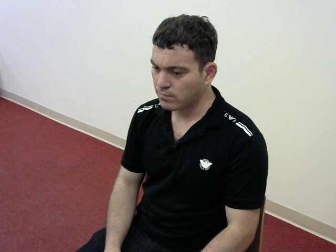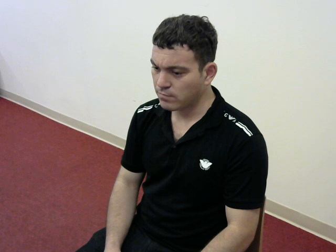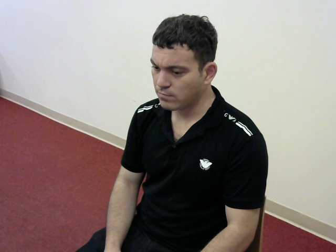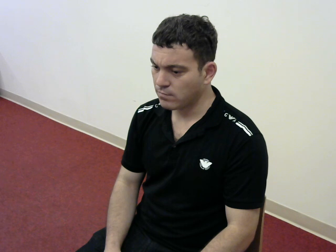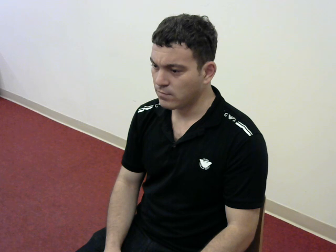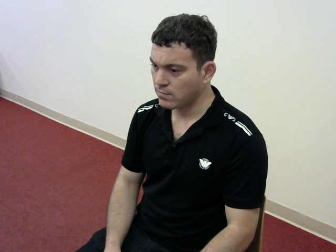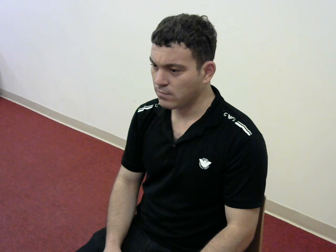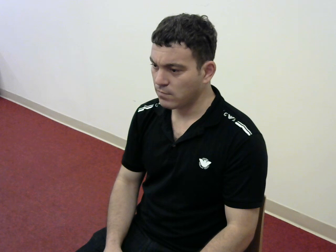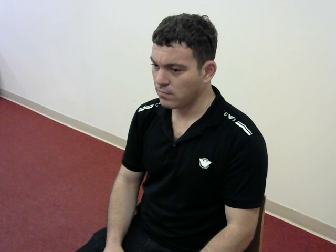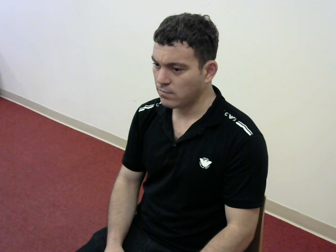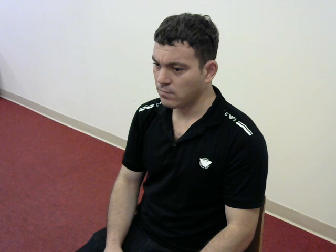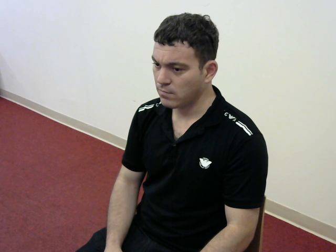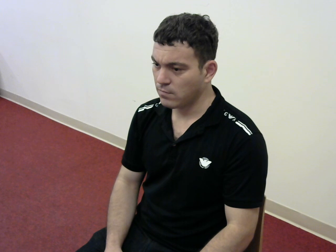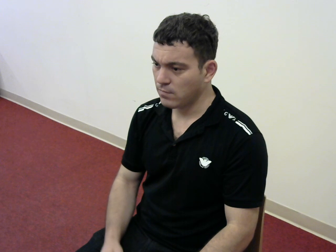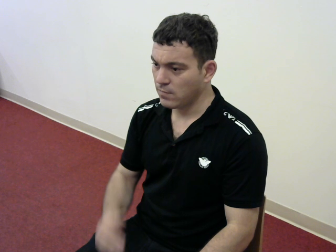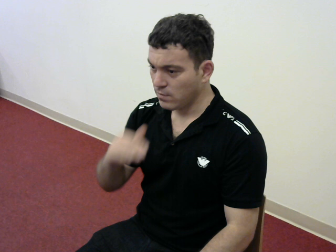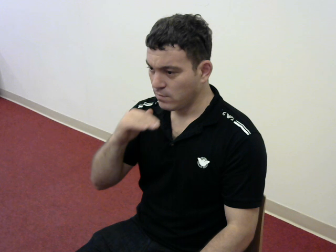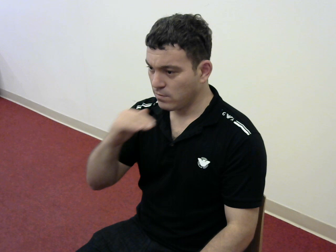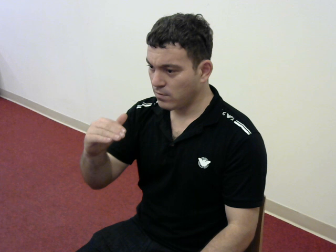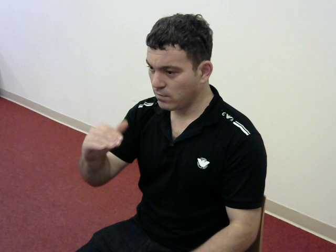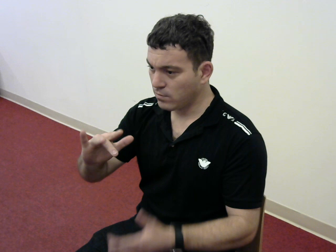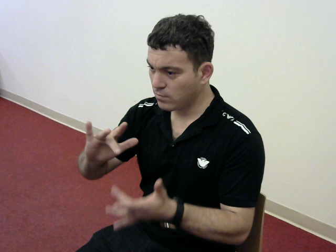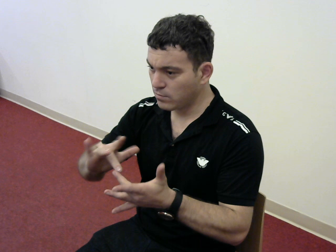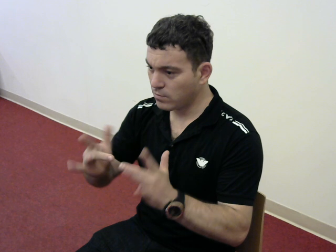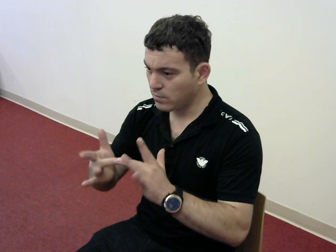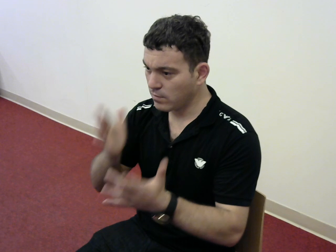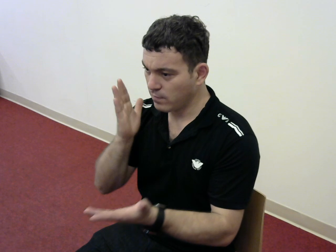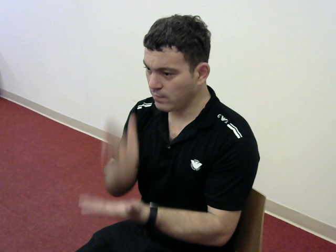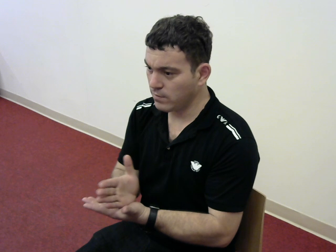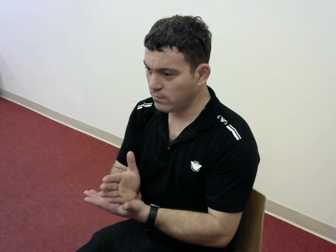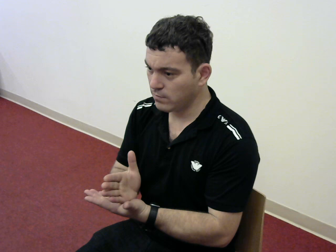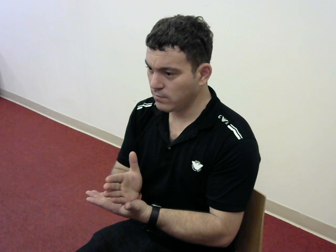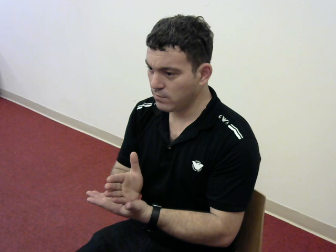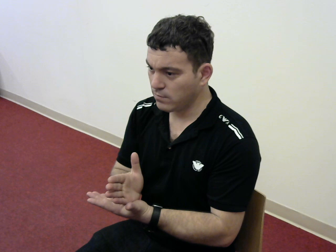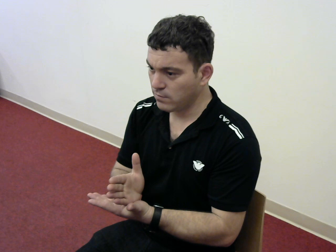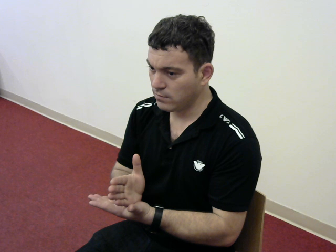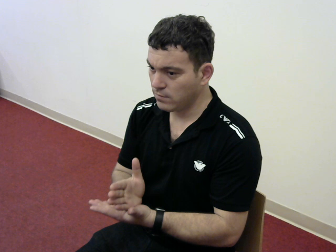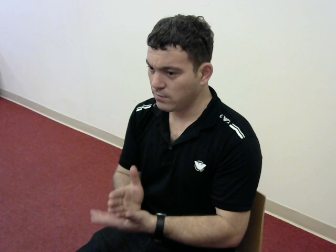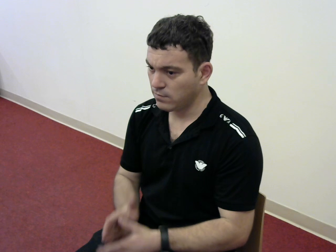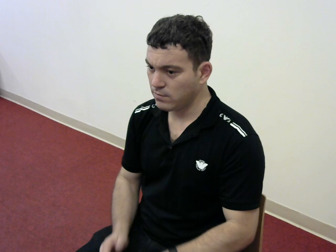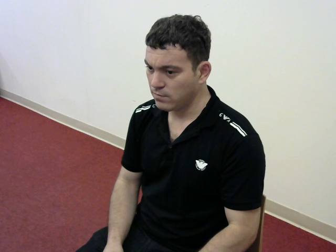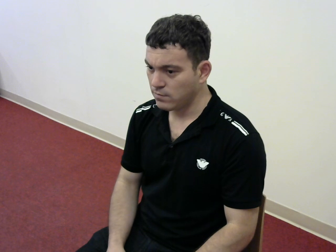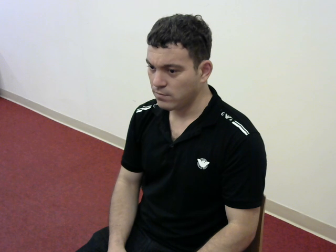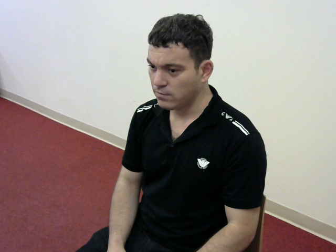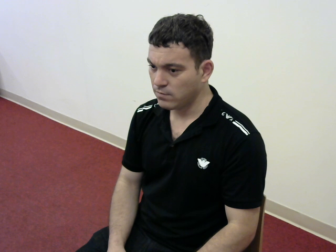Sizdə internet varmı?